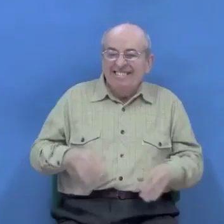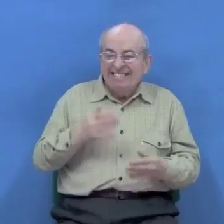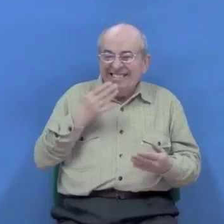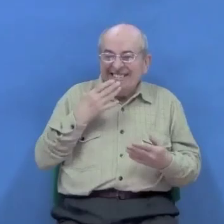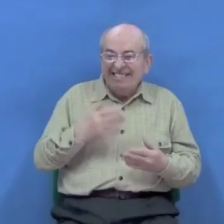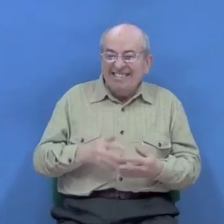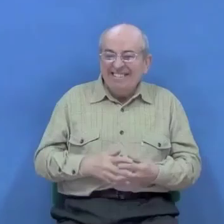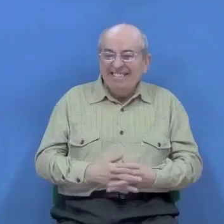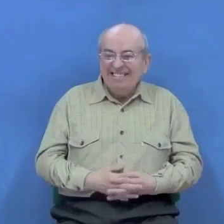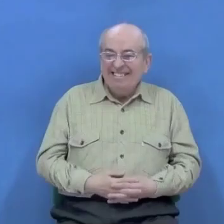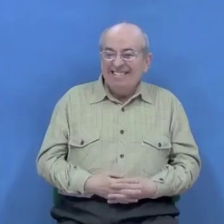Osobno. Tak to wygląda.